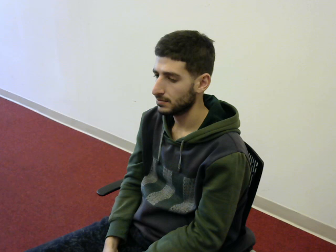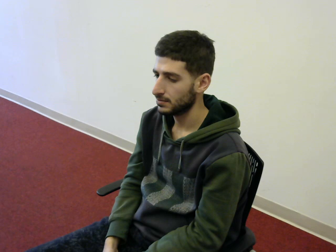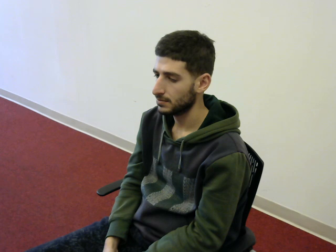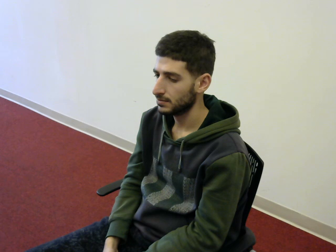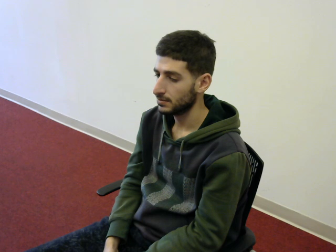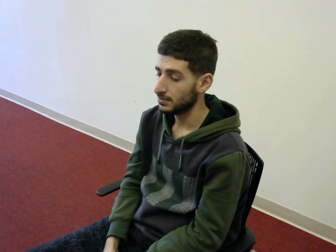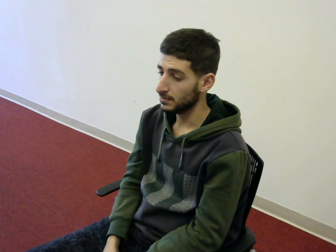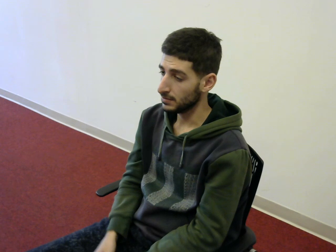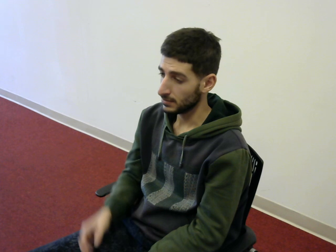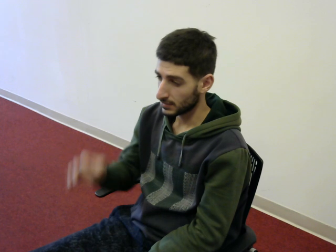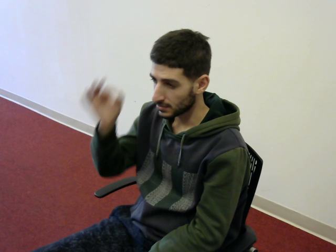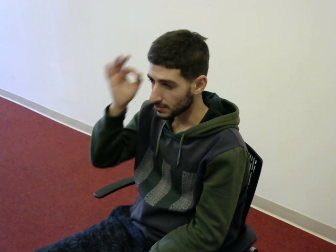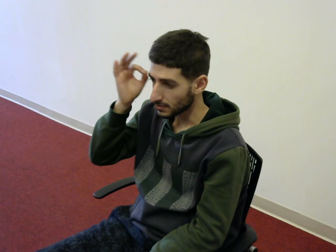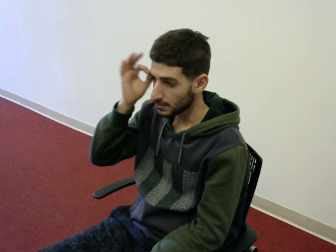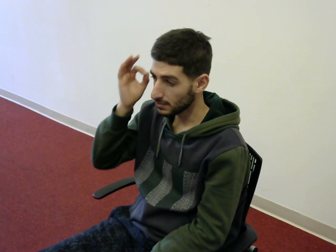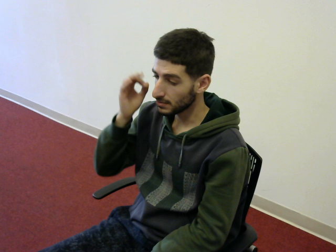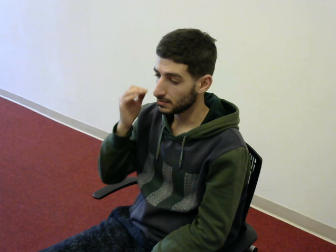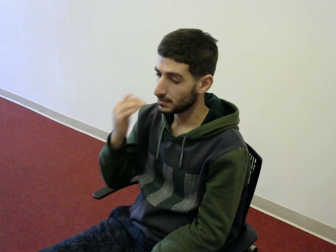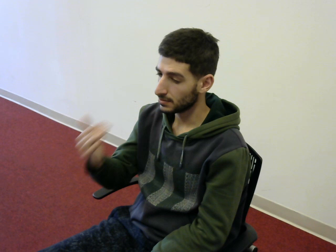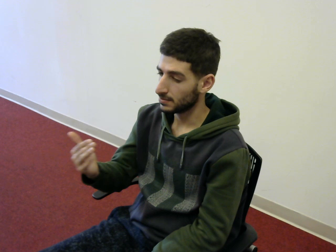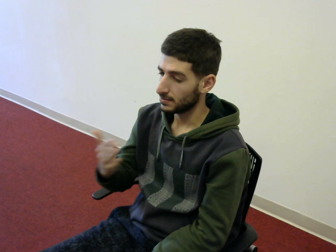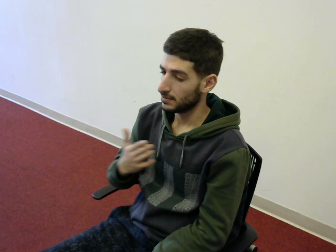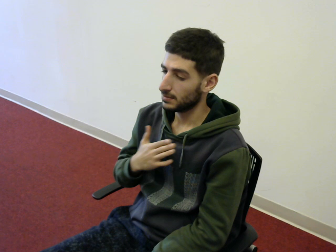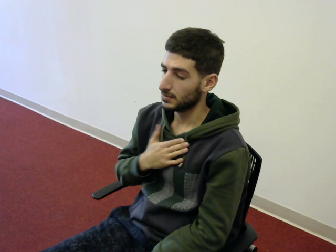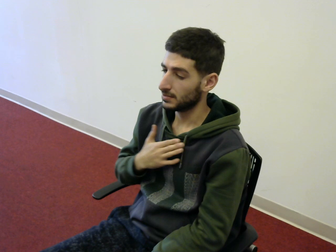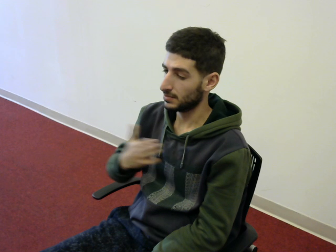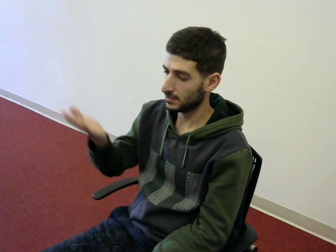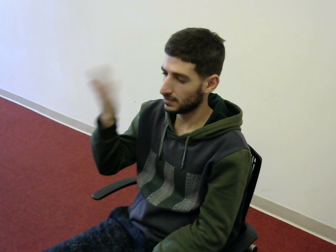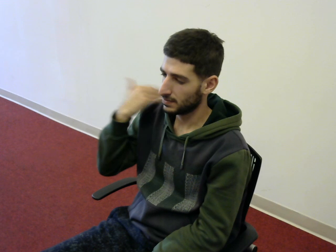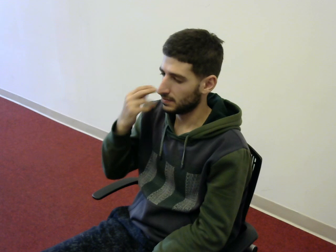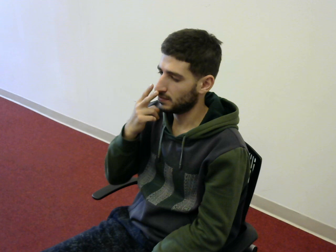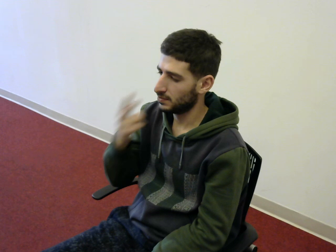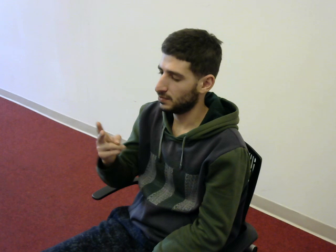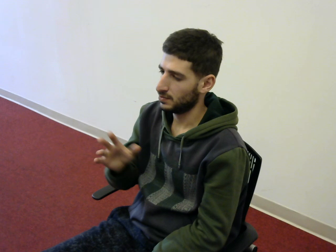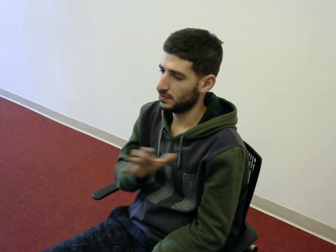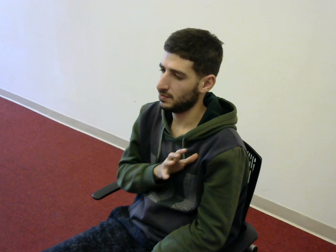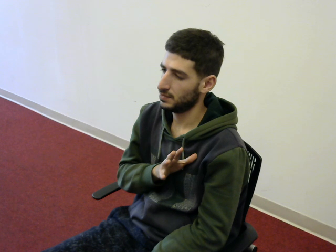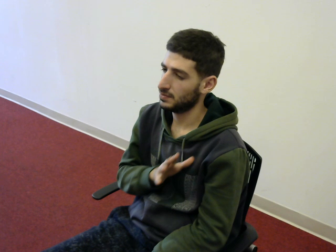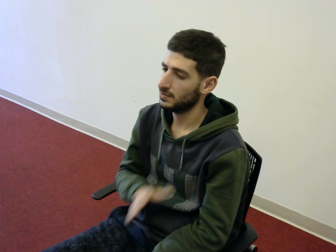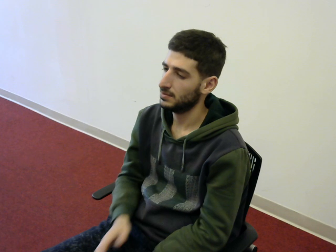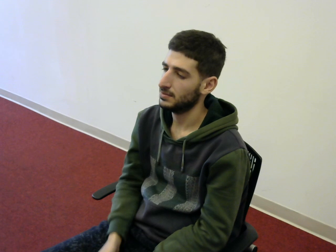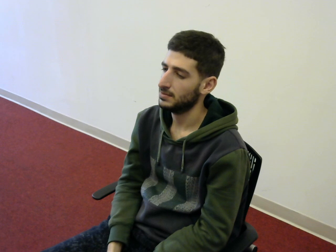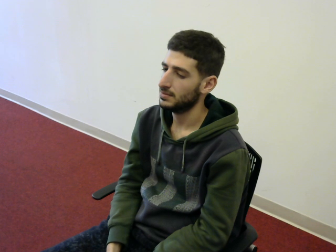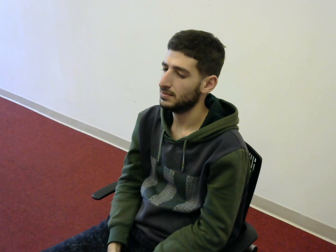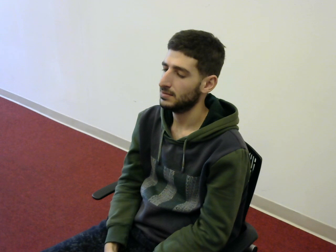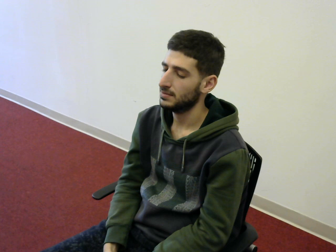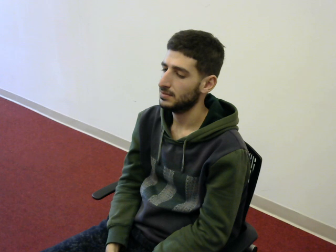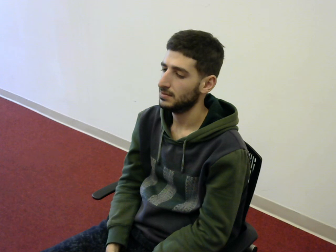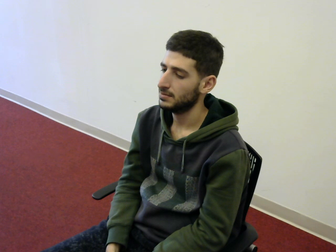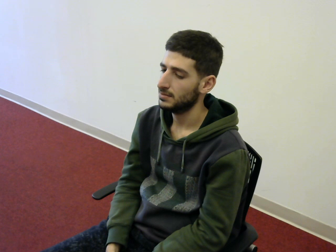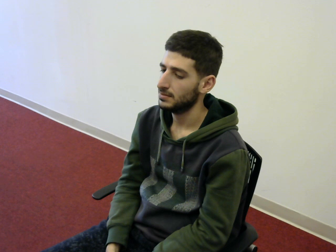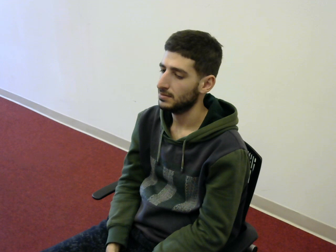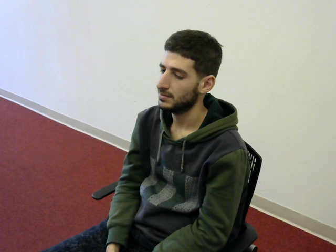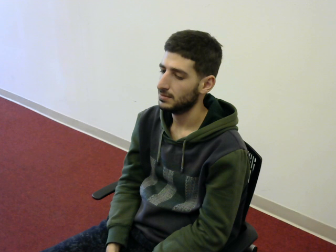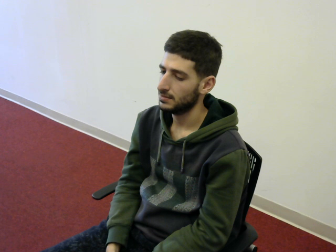Xatırladım, səni mən əvvəl də görmüşəm